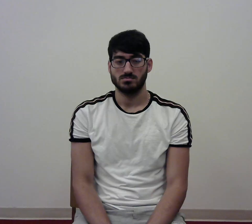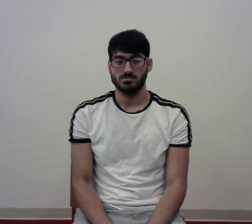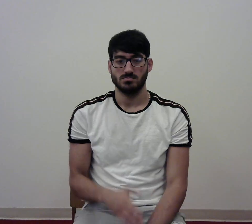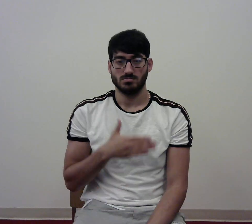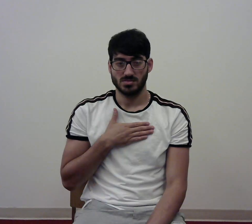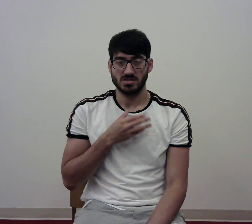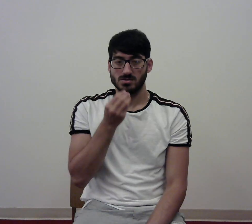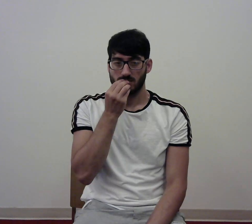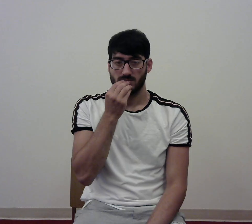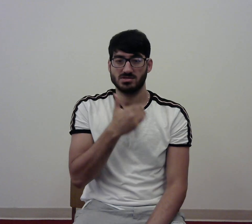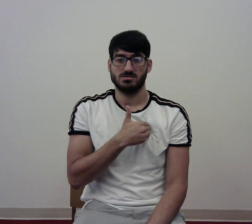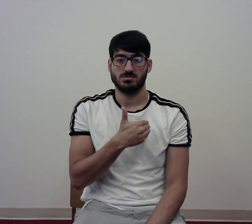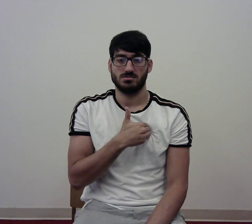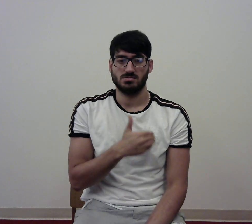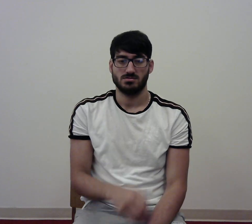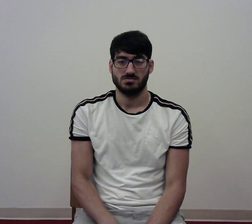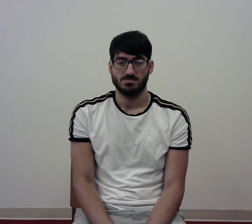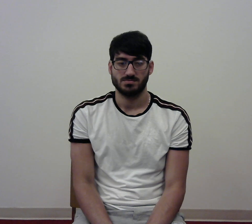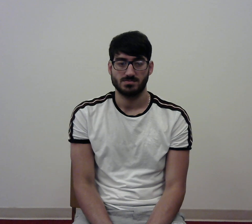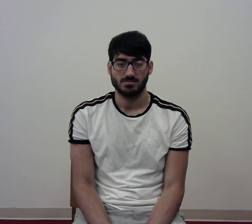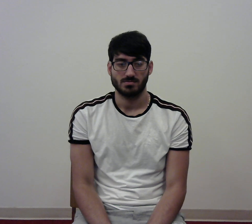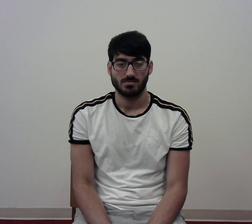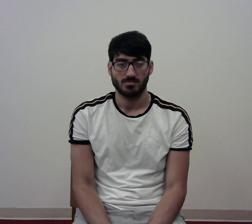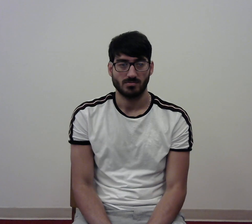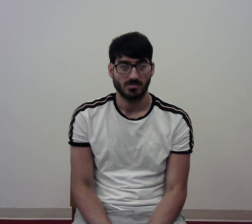Mən yemək istəyirəm